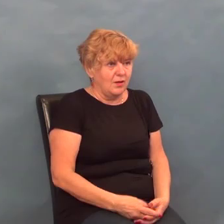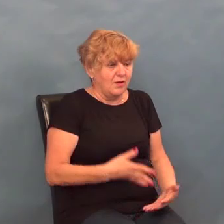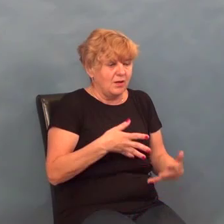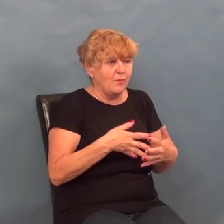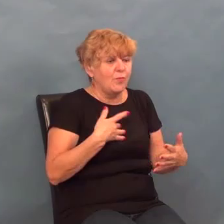Promieniowanie.